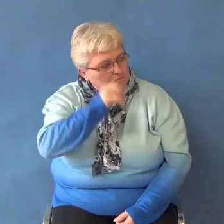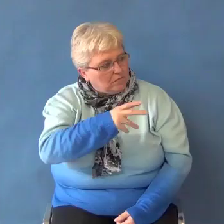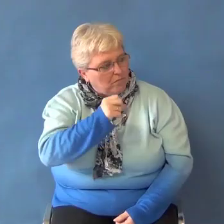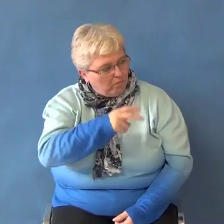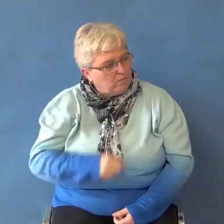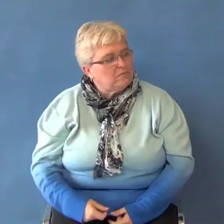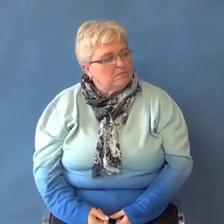Tak, tak.